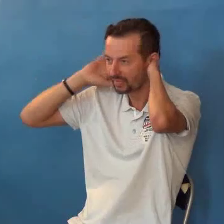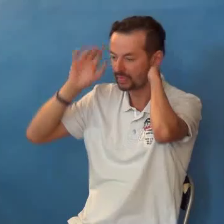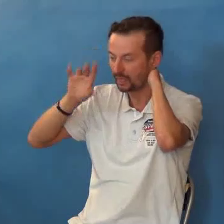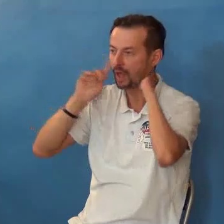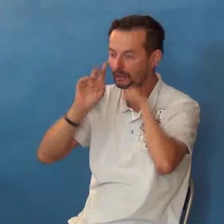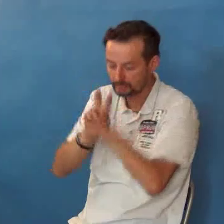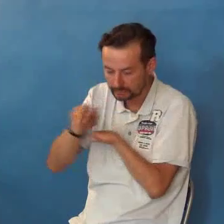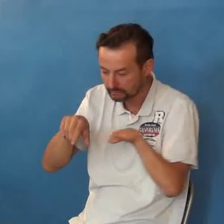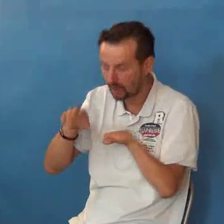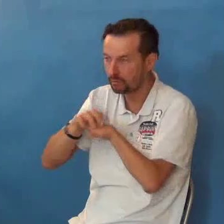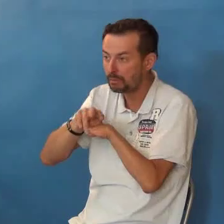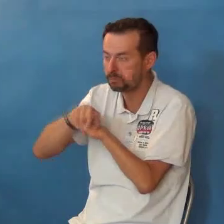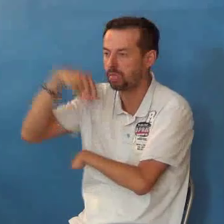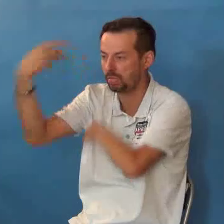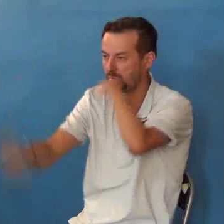Pies podskakuje i wypada przez okno.